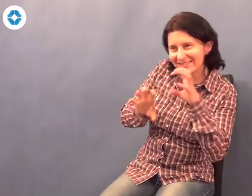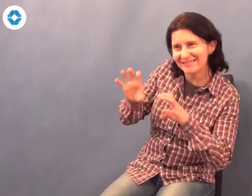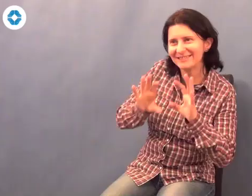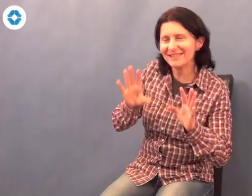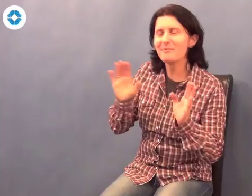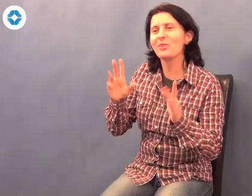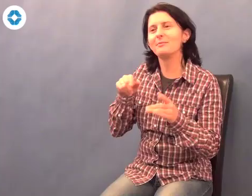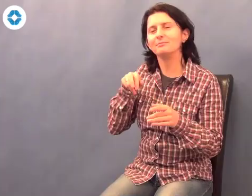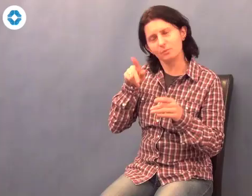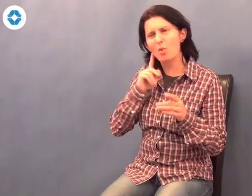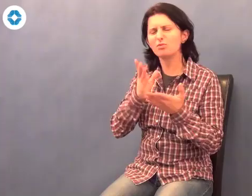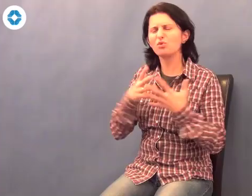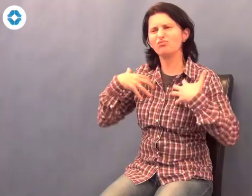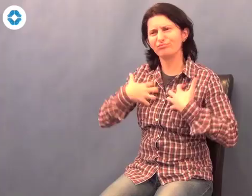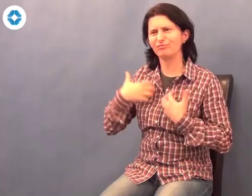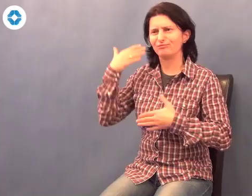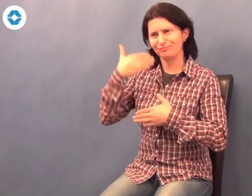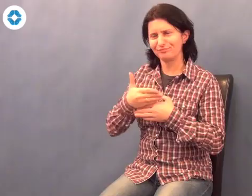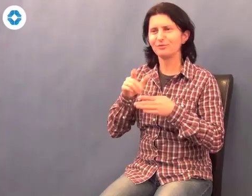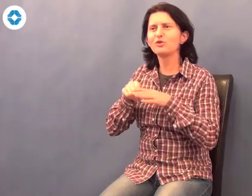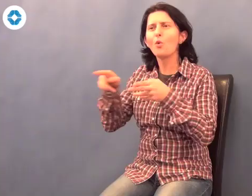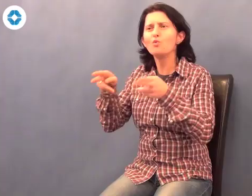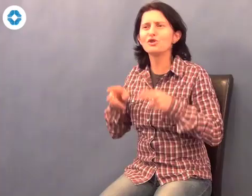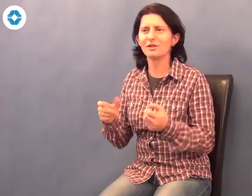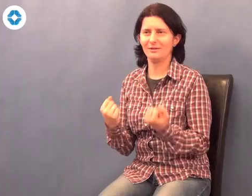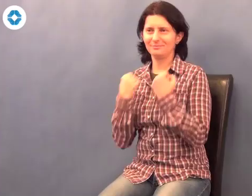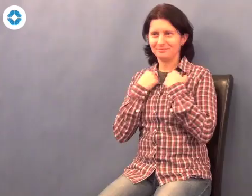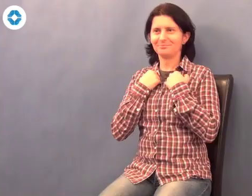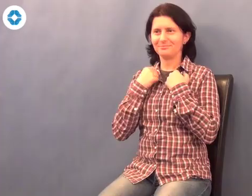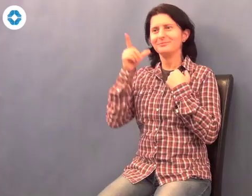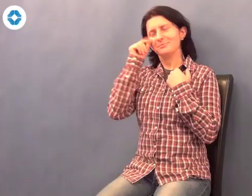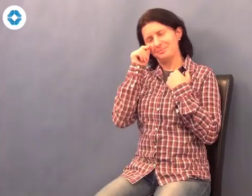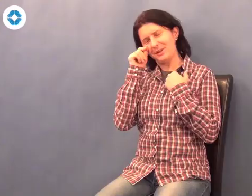Potem była już noc, chłopak poszedł spać razem z psem.